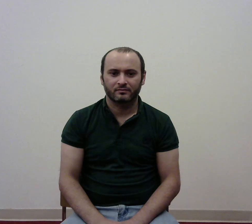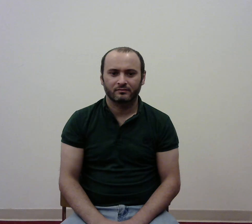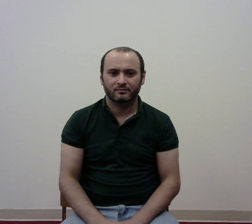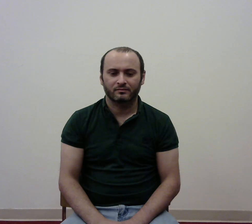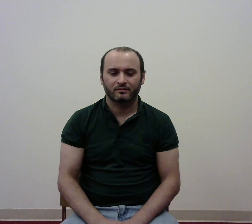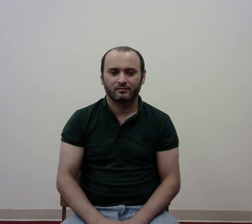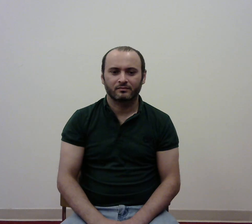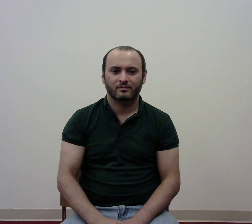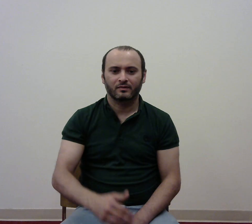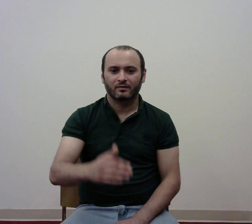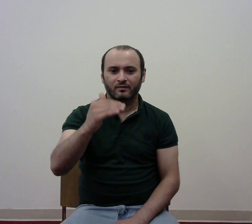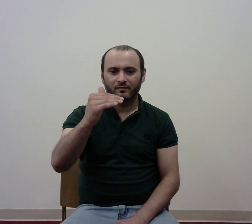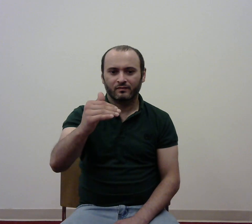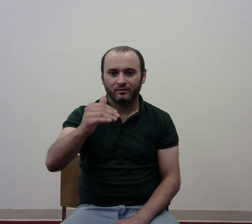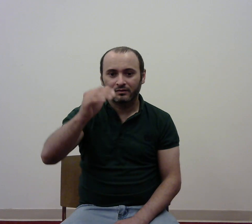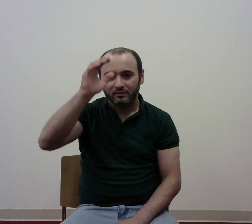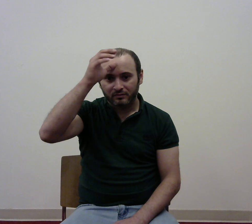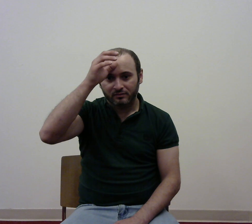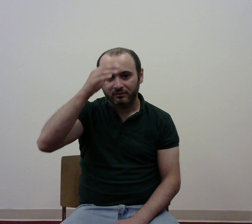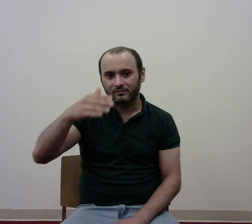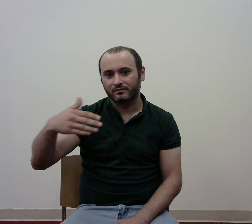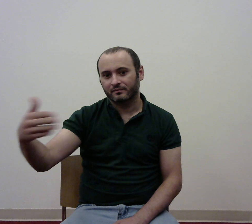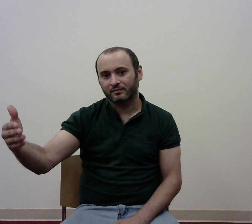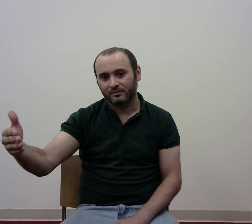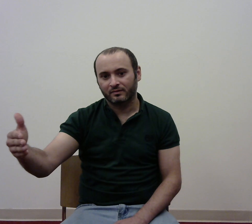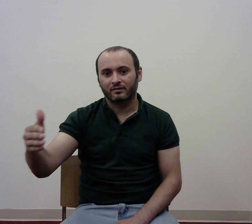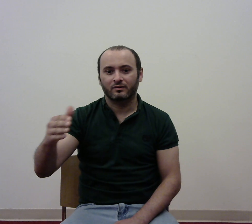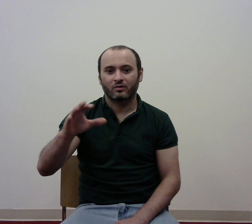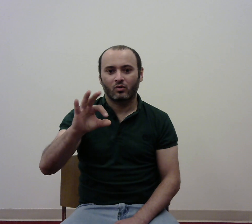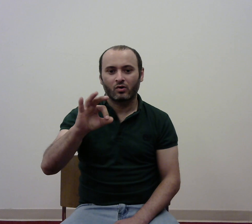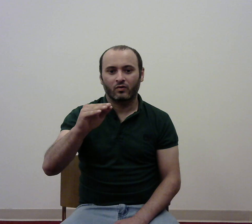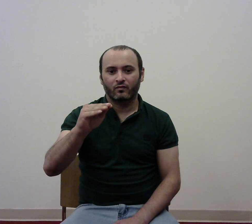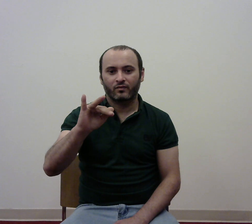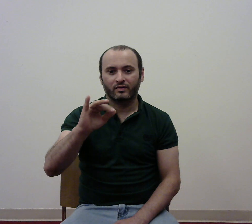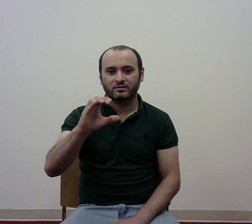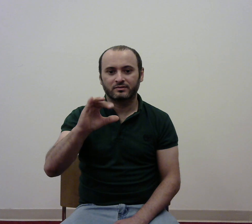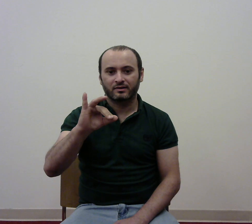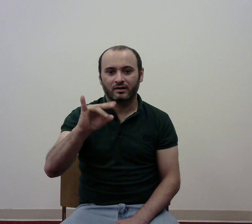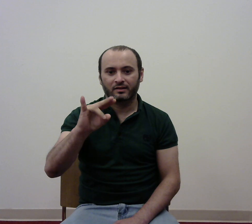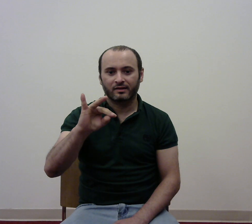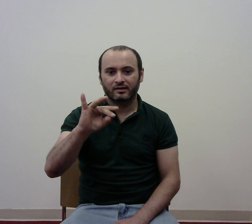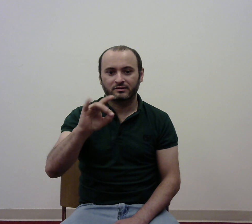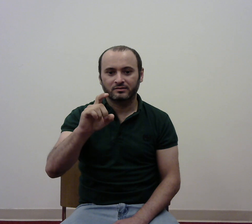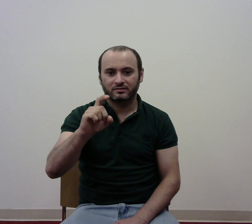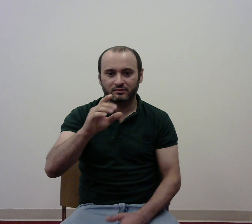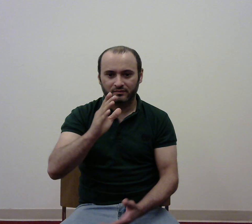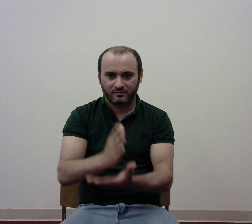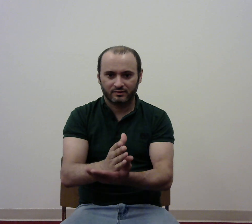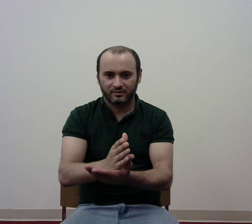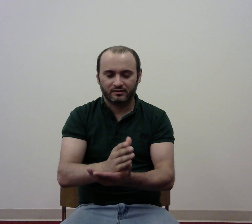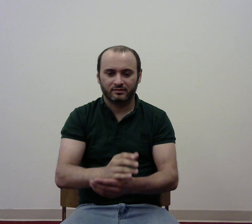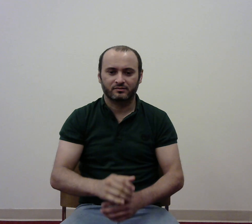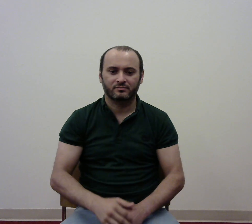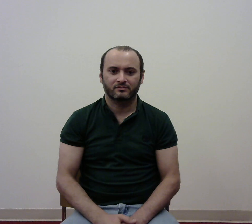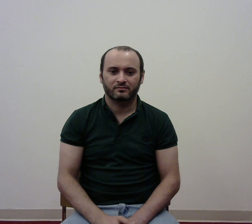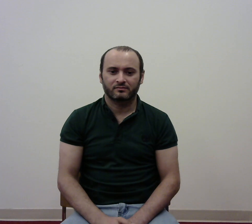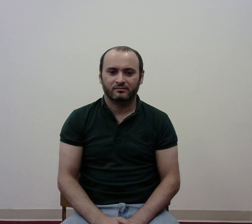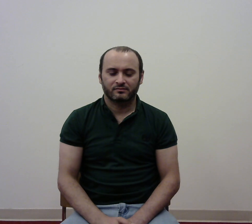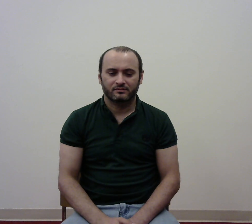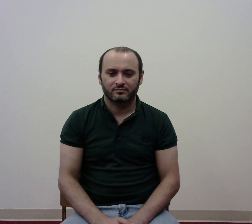Sizin Elmlər Akademiyası tərəfdə ofisiniz varmı?